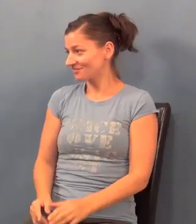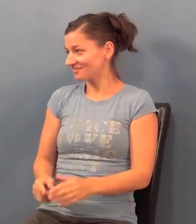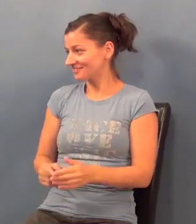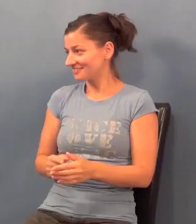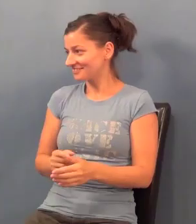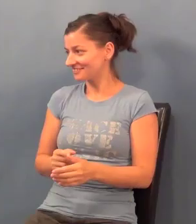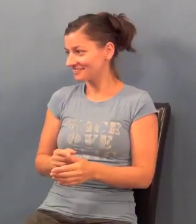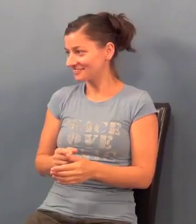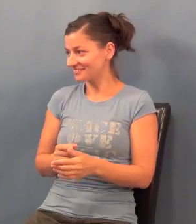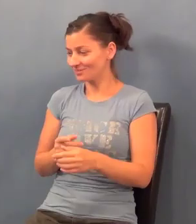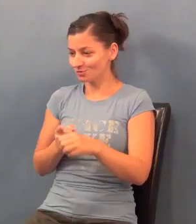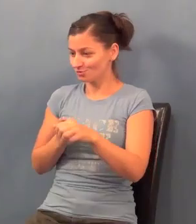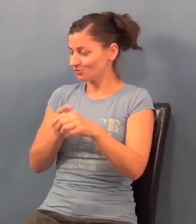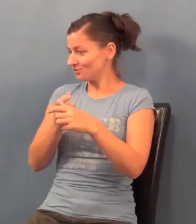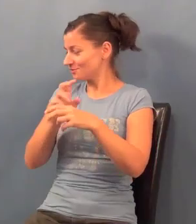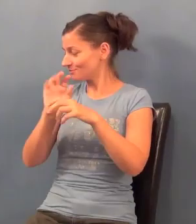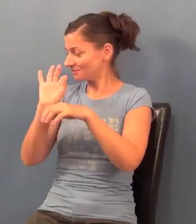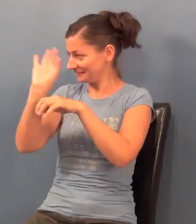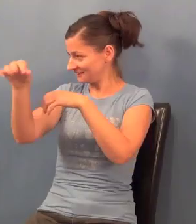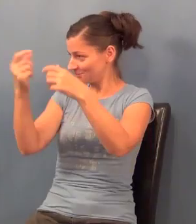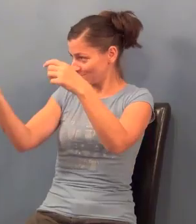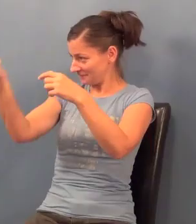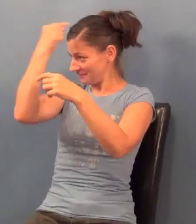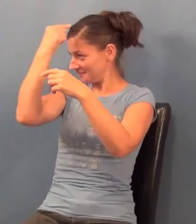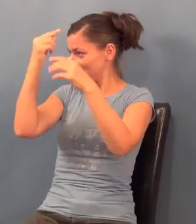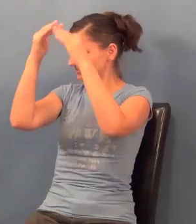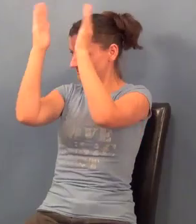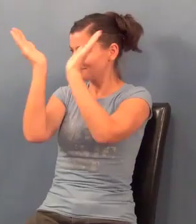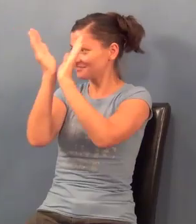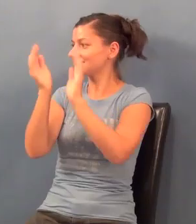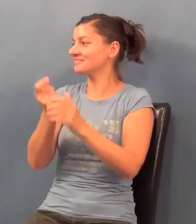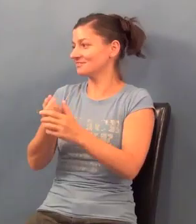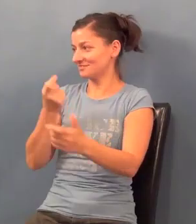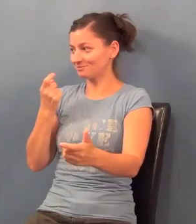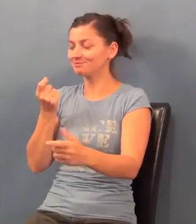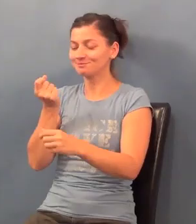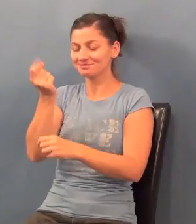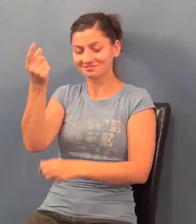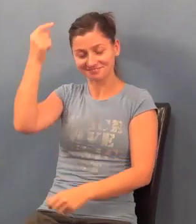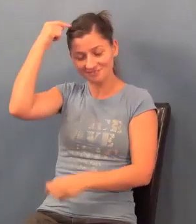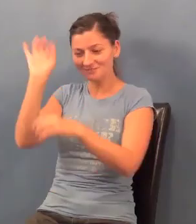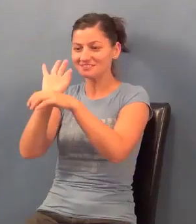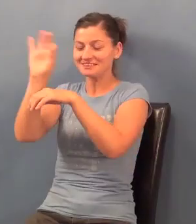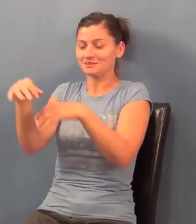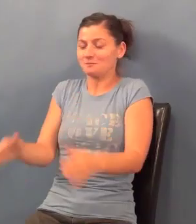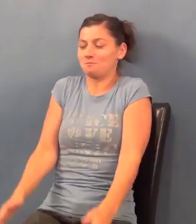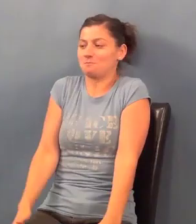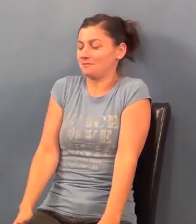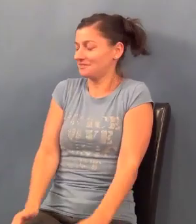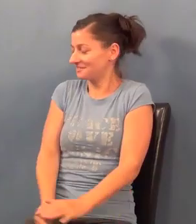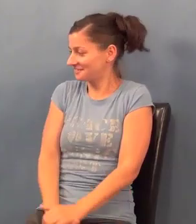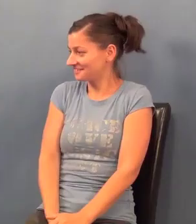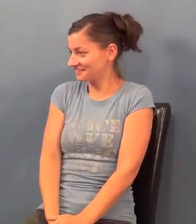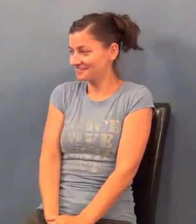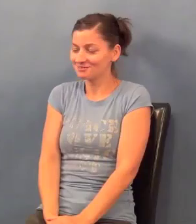To... czy dokucza mu... strzela do czegoś, co ma na głowie.